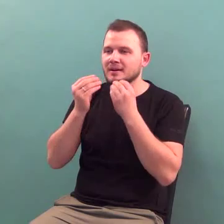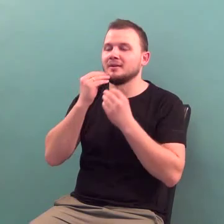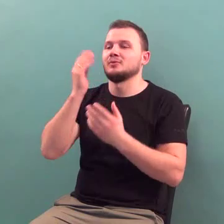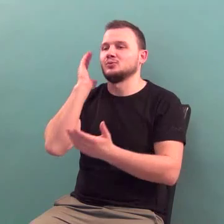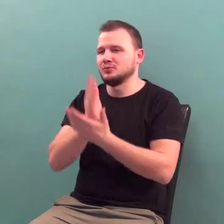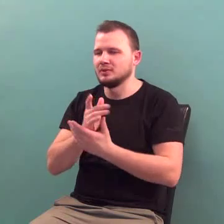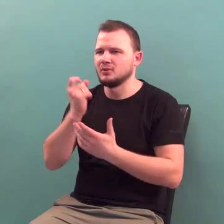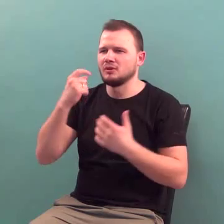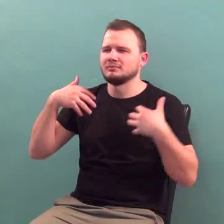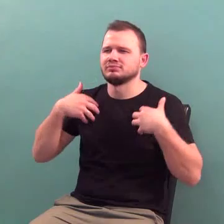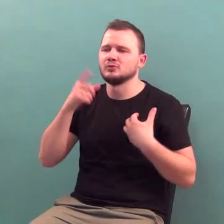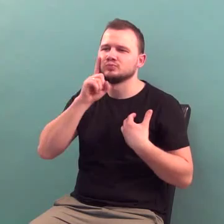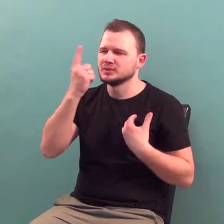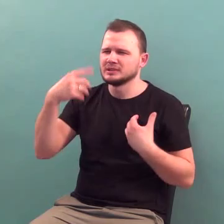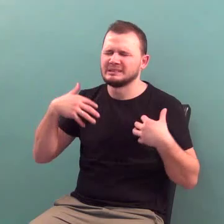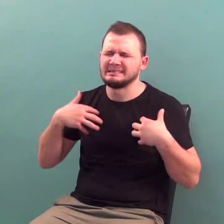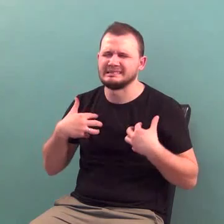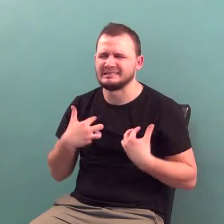Jeden mężczyzna jest już bardzo zmęczony.